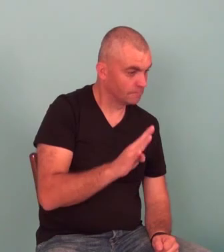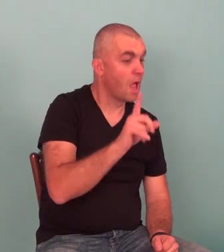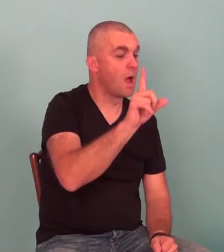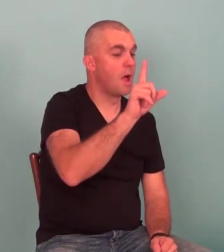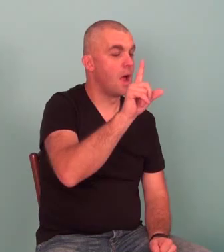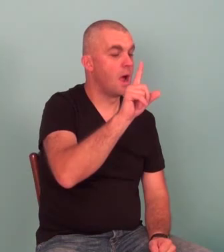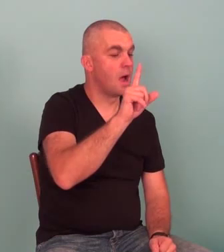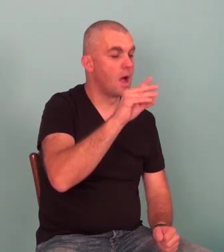Poczekaj.